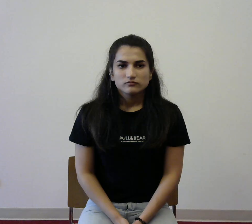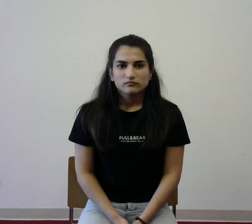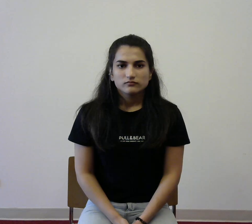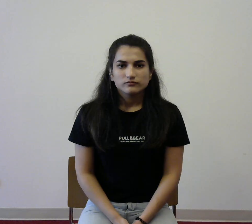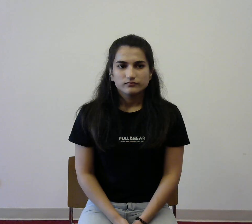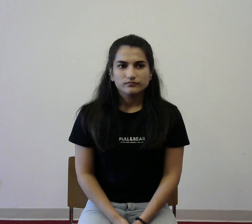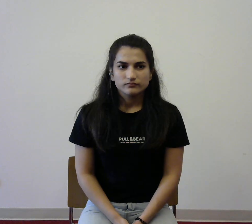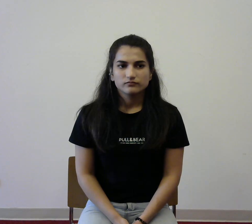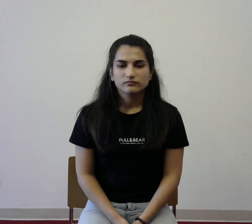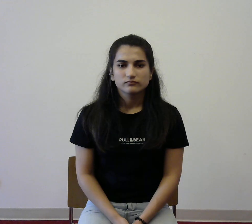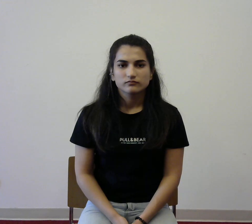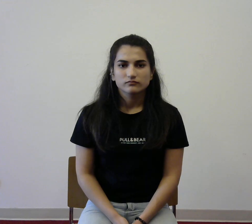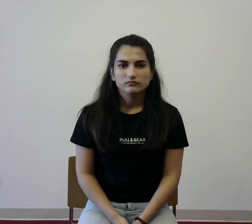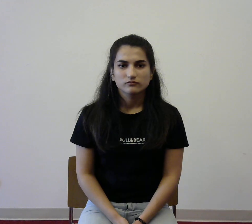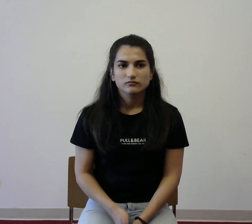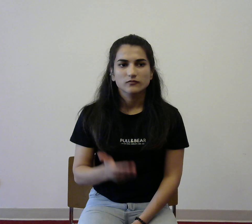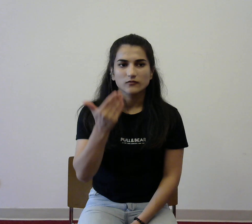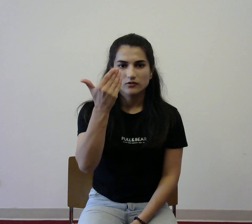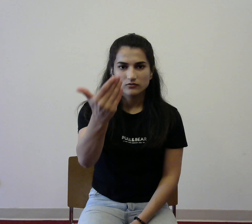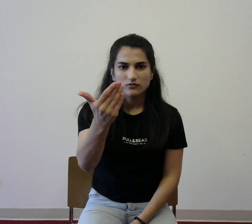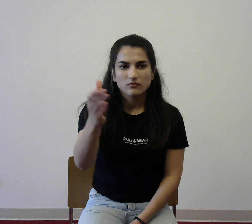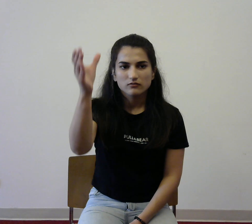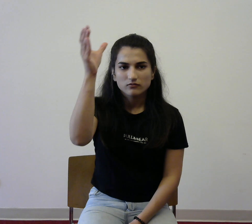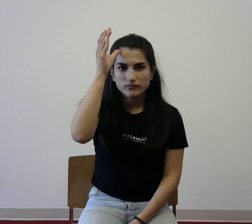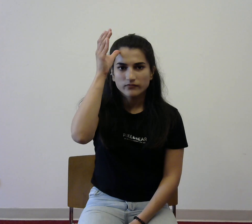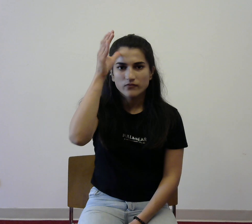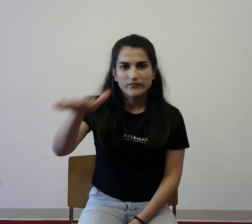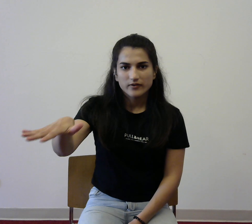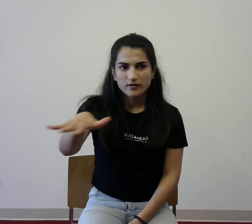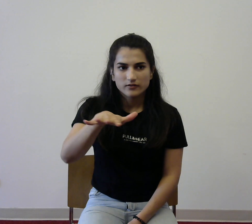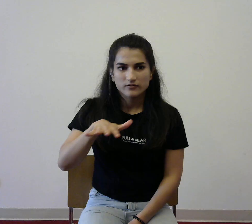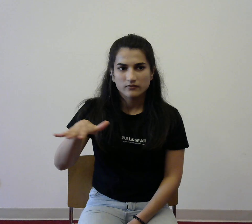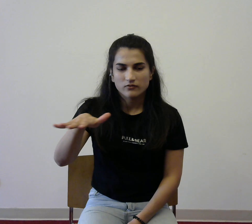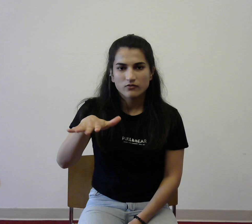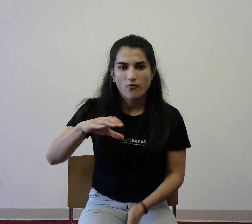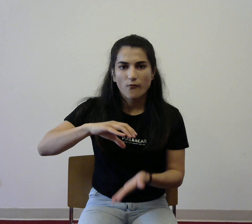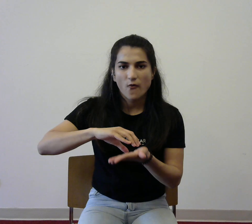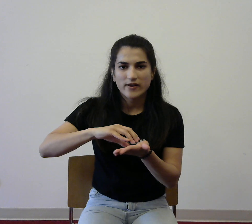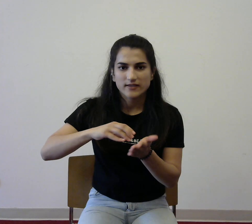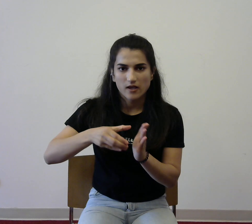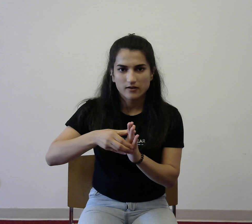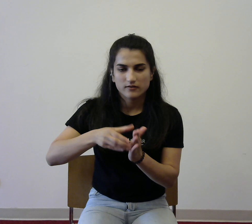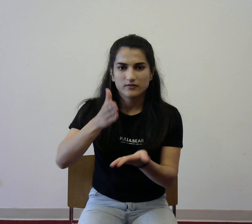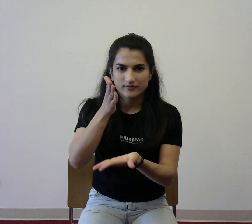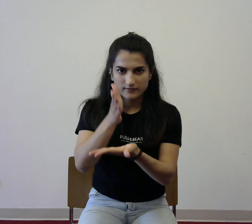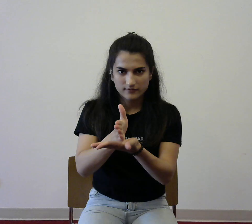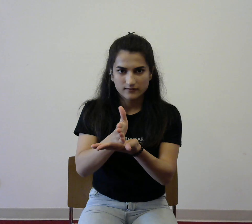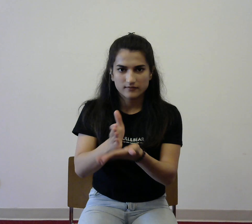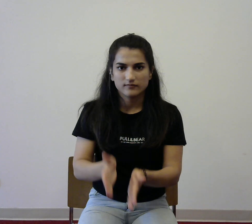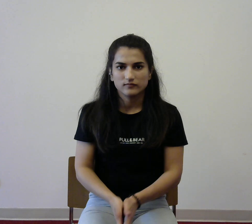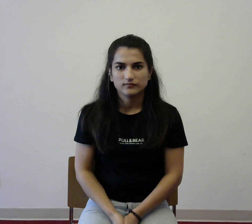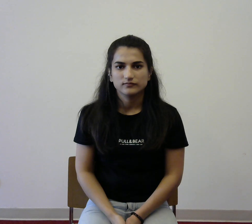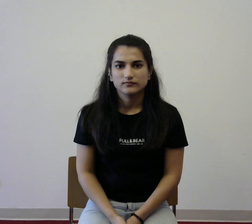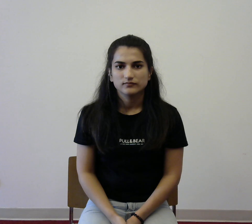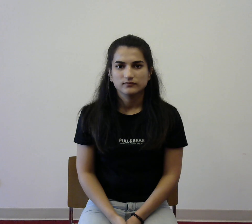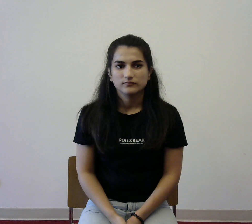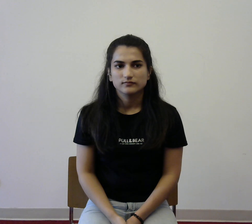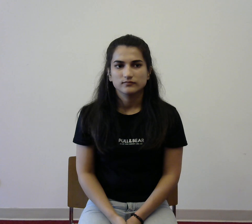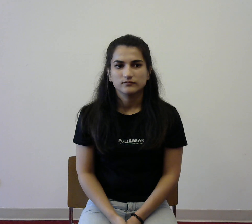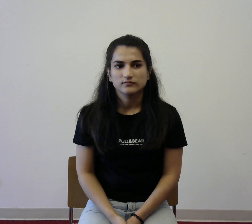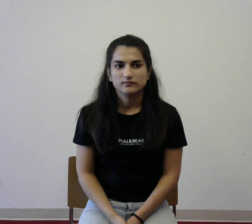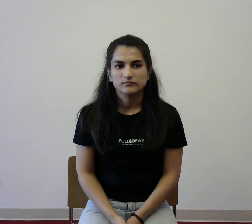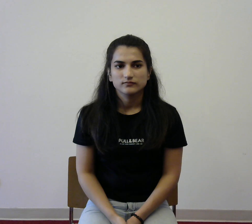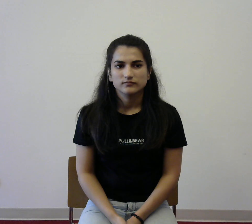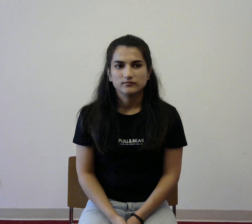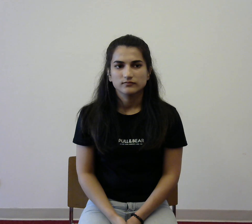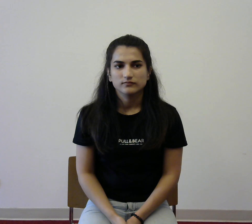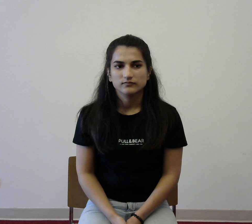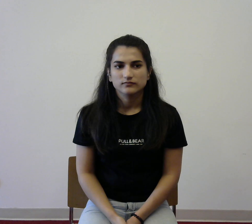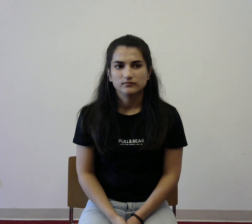Sizin Elmlər Akademiyası tərəfdə ofisiniz varmı?